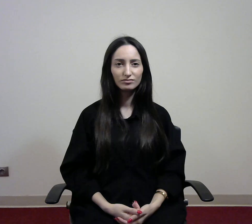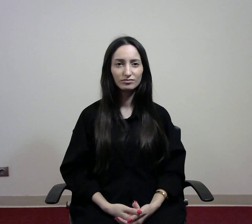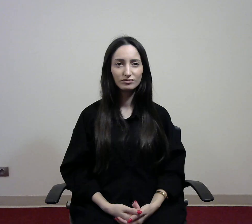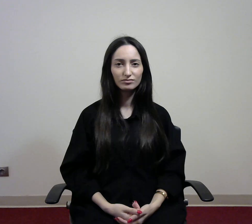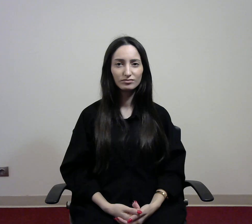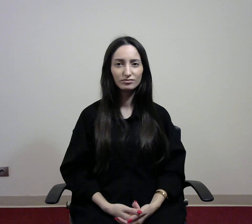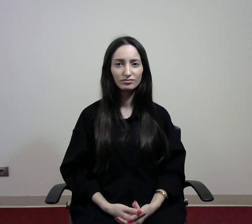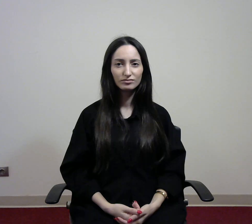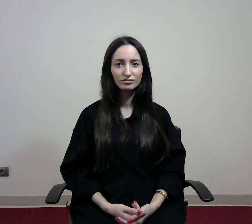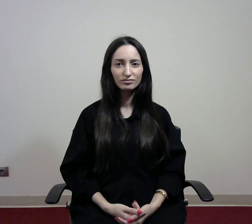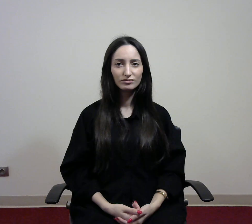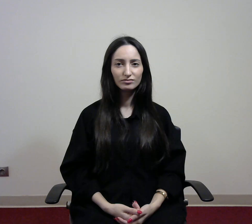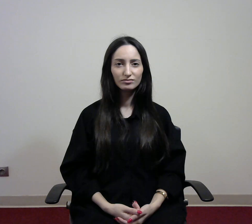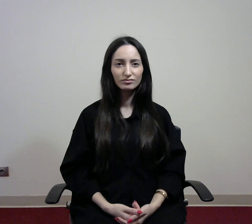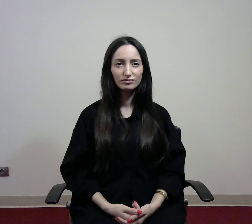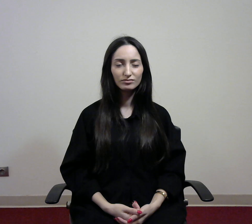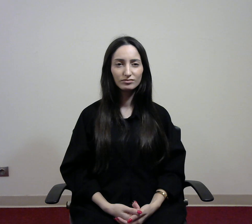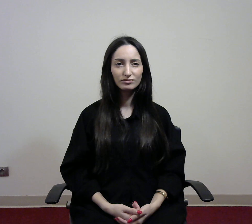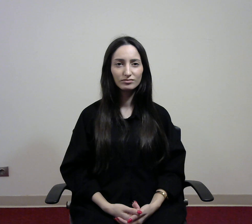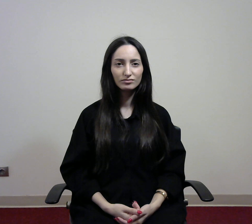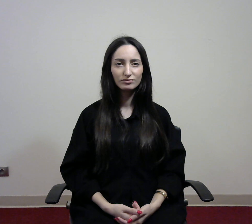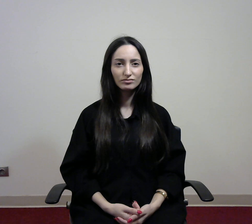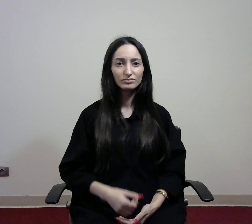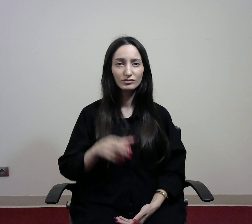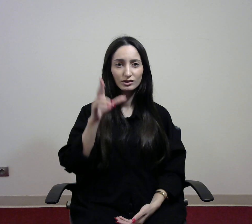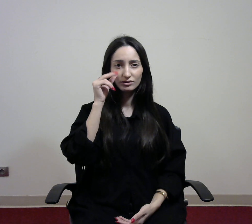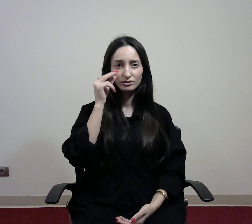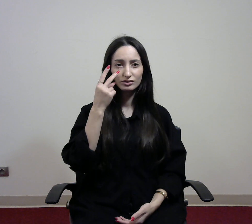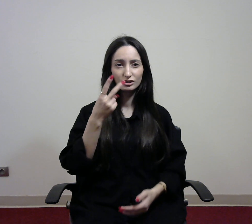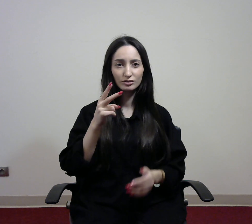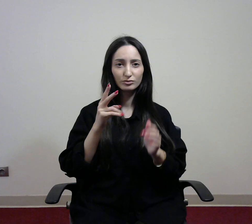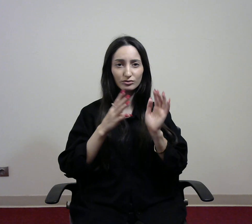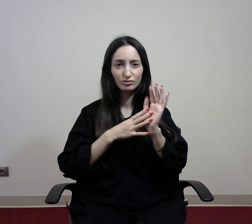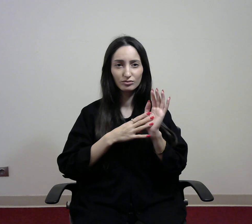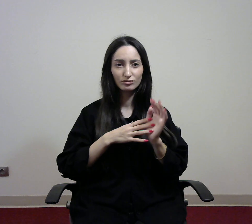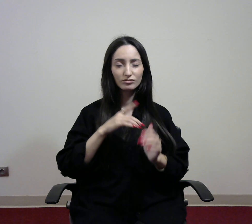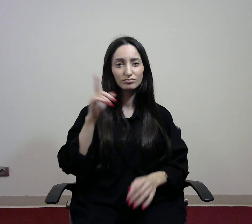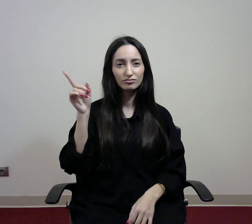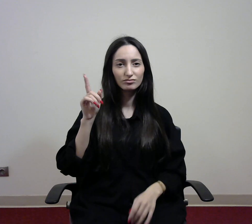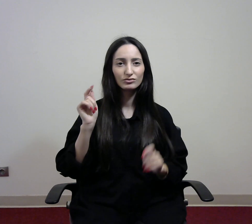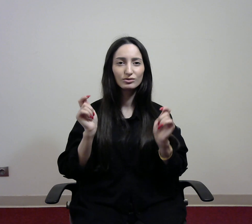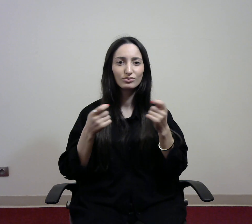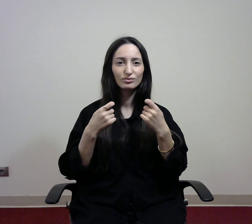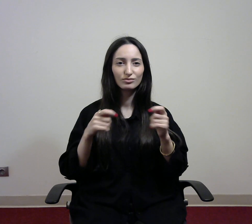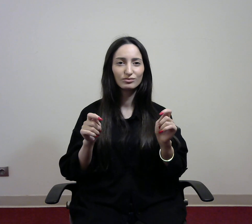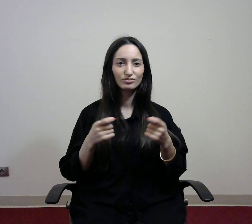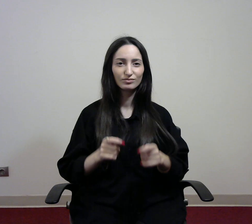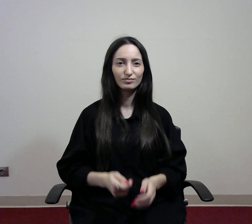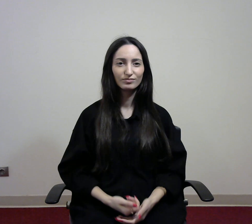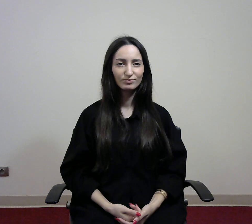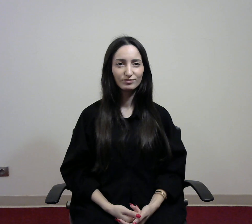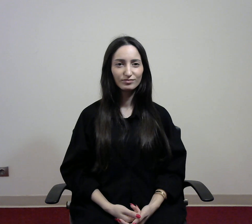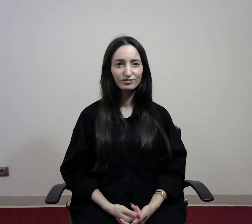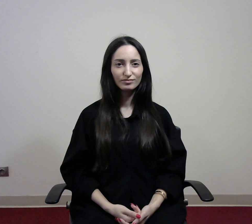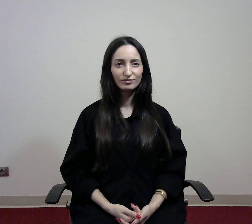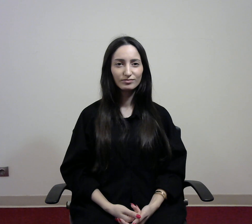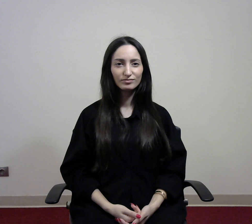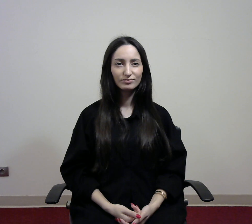Ayın 29-u onun toyudur